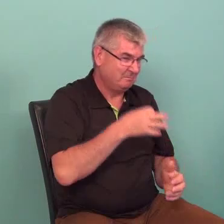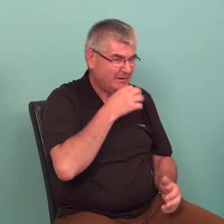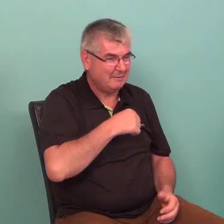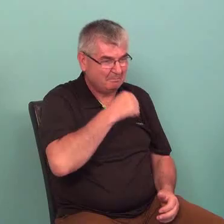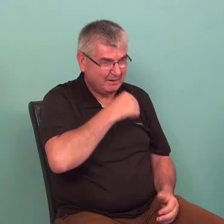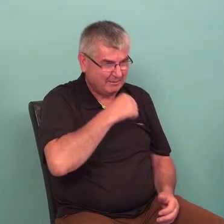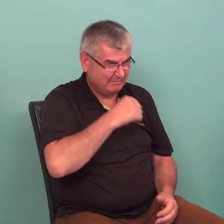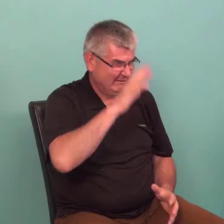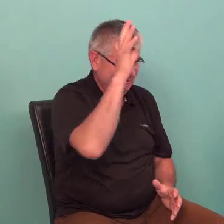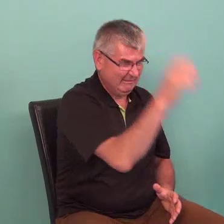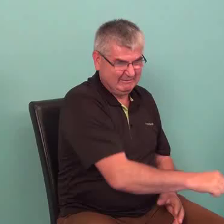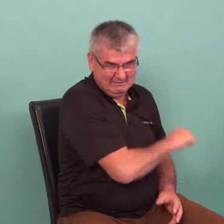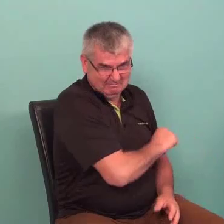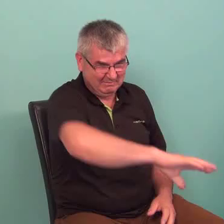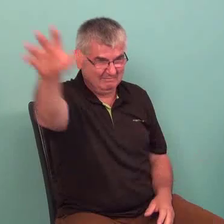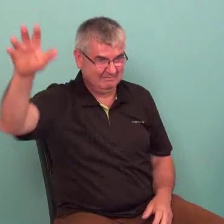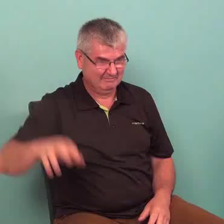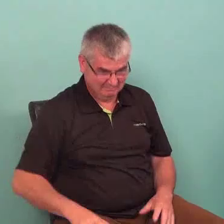Pani, babcia łapie kota i wyrzuca go na zewnątrz.